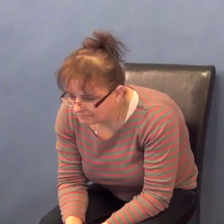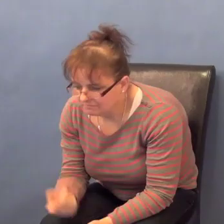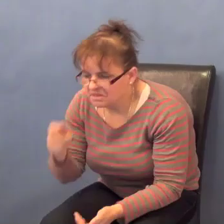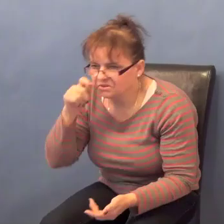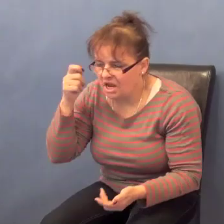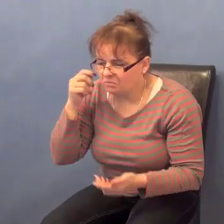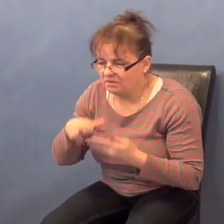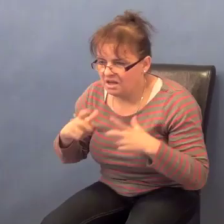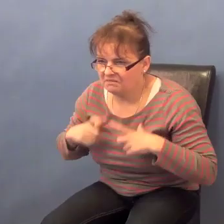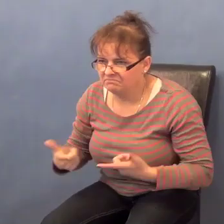Dziadek na wsi.